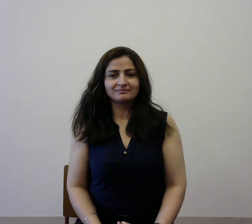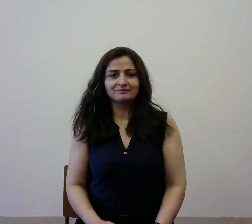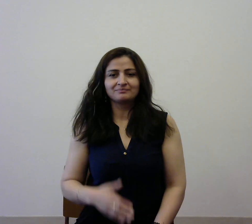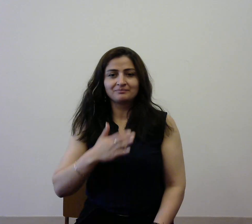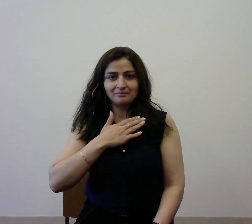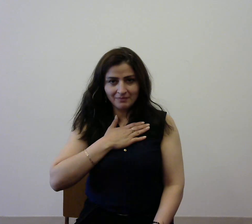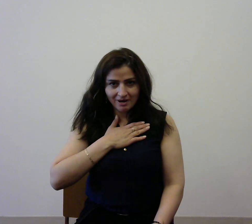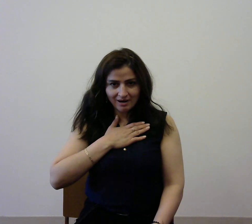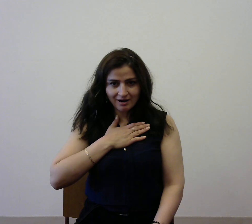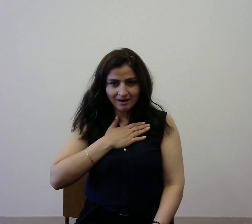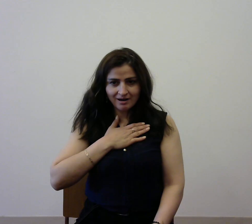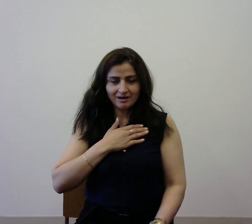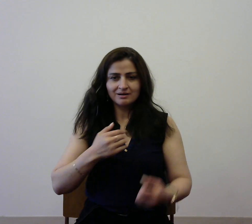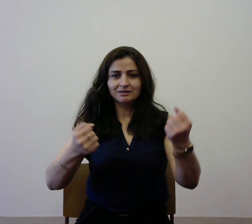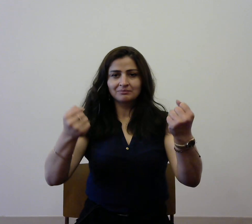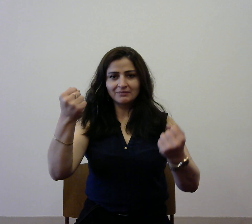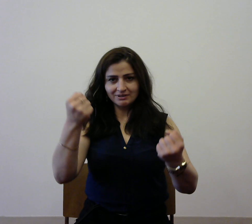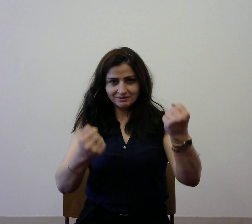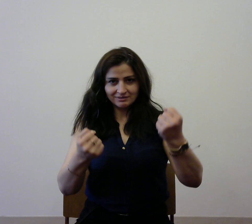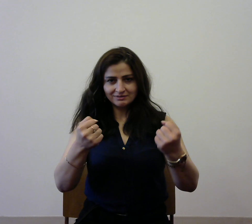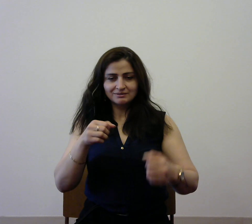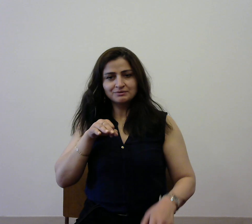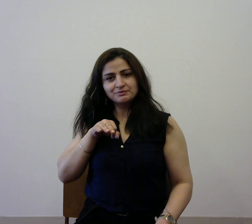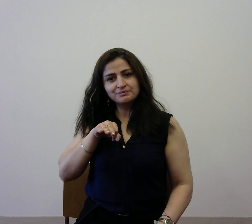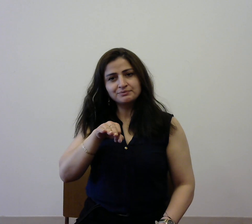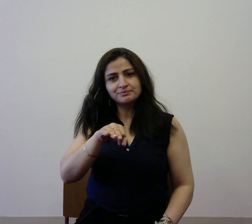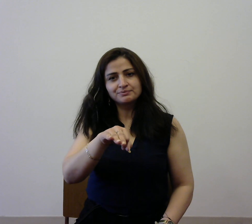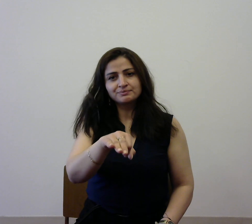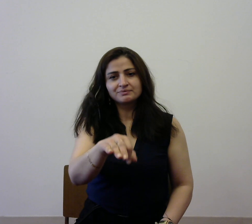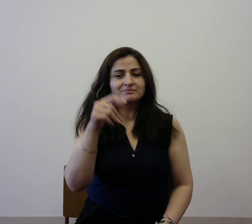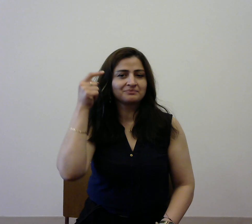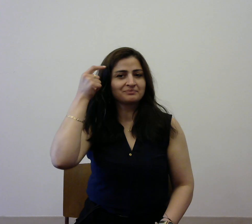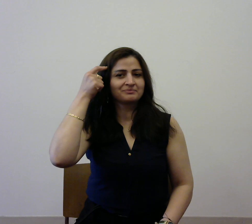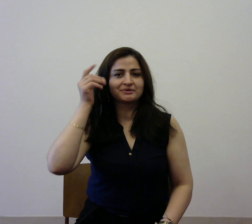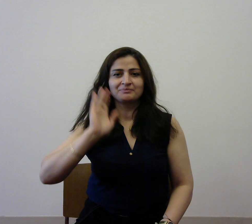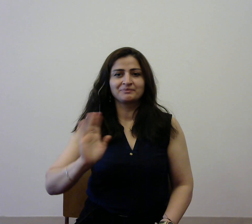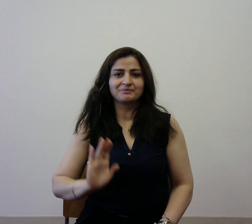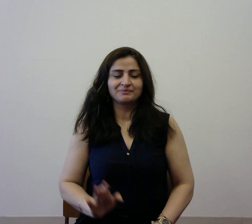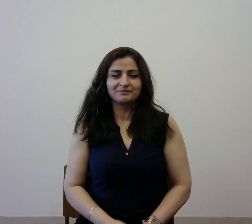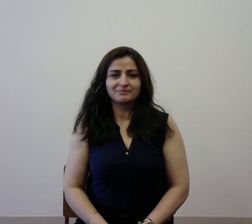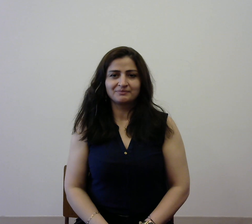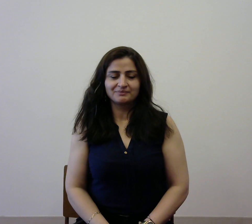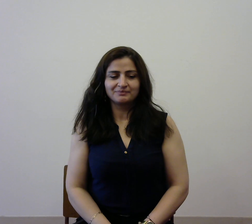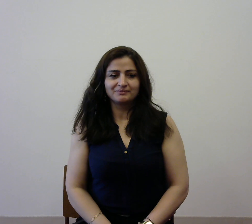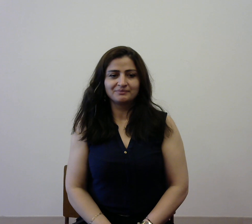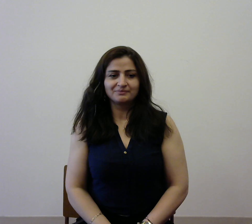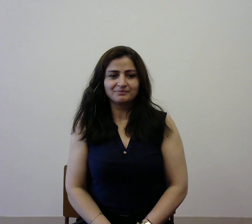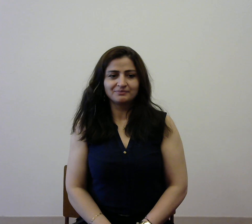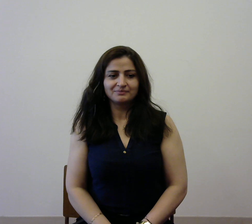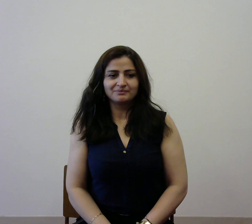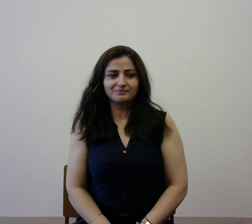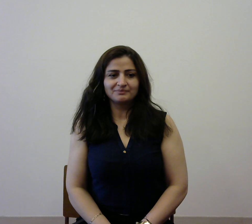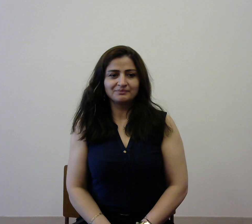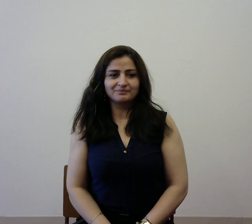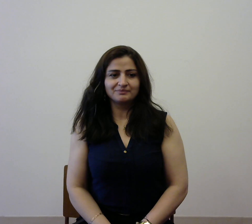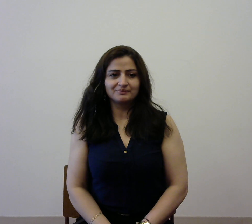Mən avtomobil sürə bilmirəm